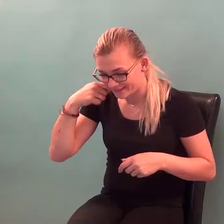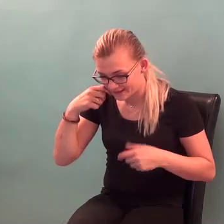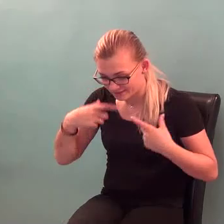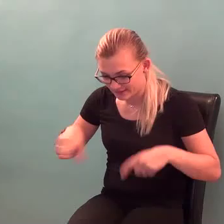Na wieś.